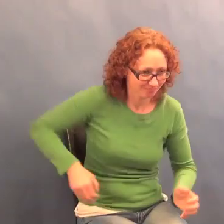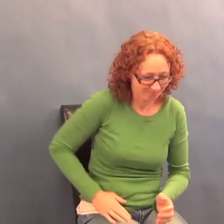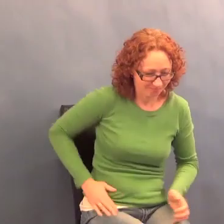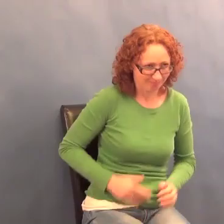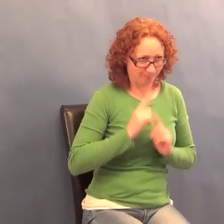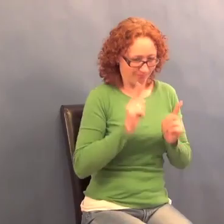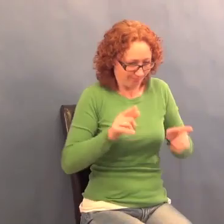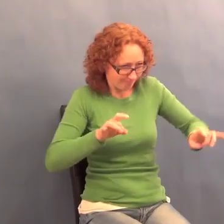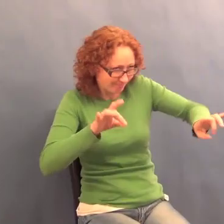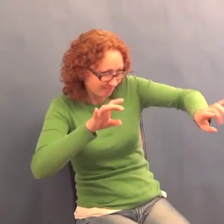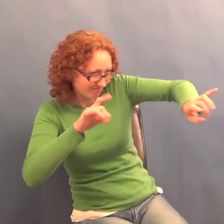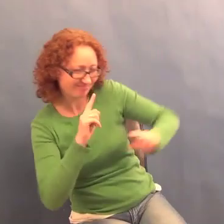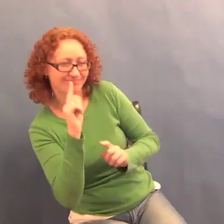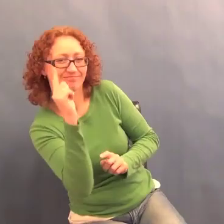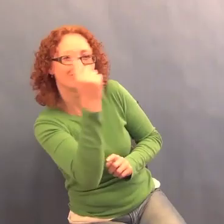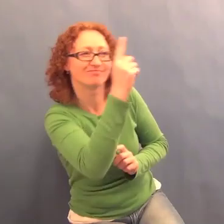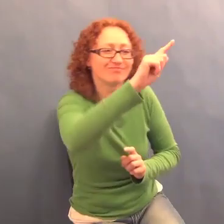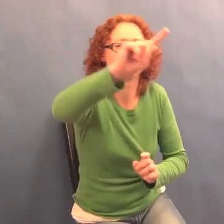I szybko gdzieś ucieka.